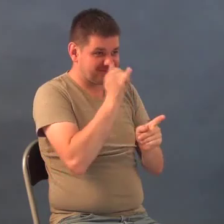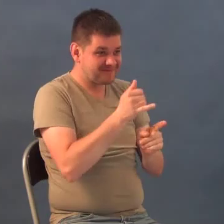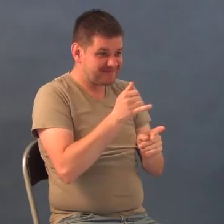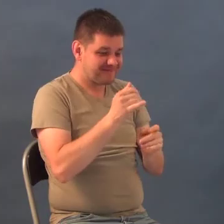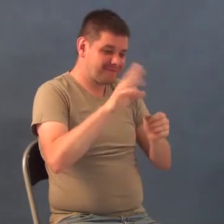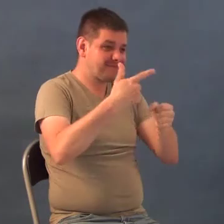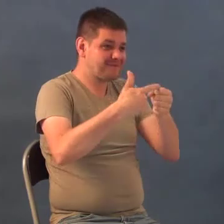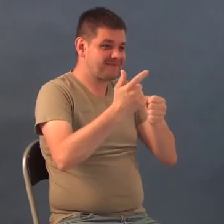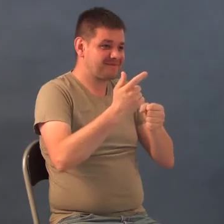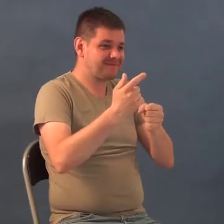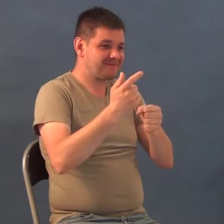Wtorek, dwudziesty trzeci?